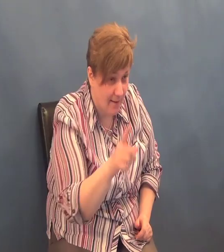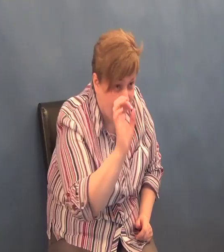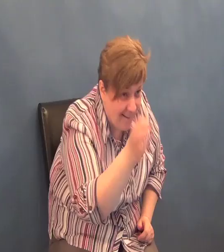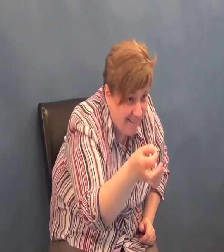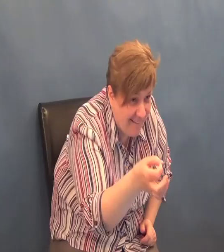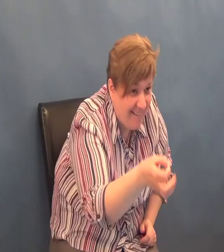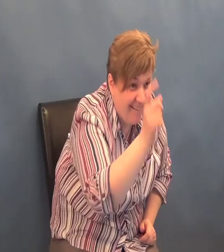Dobrze?